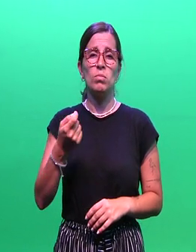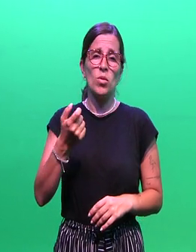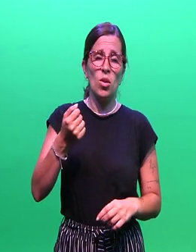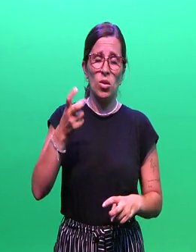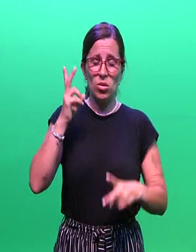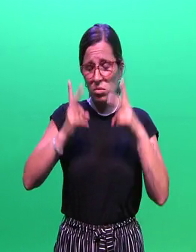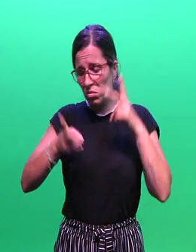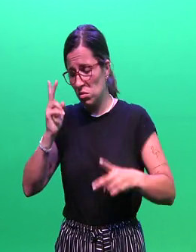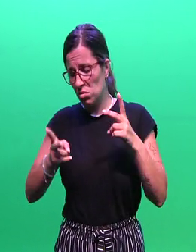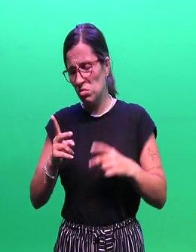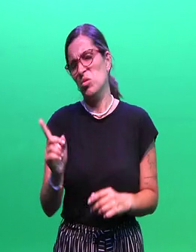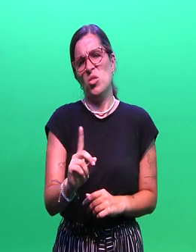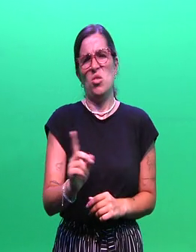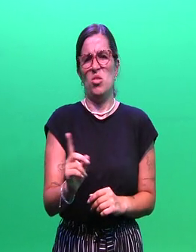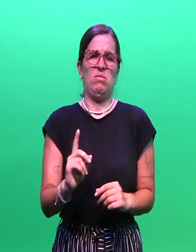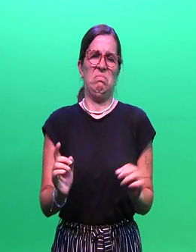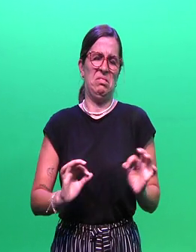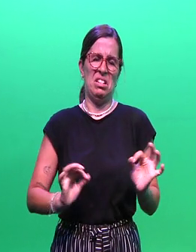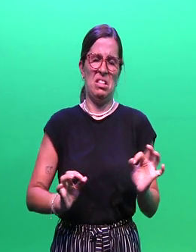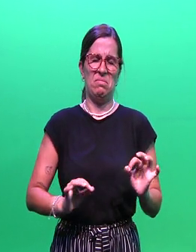Em cauen una mica els cabells, però no és res.